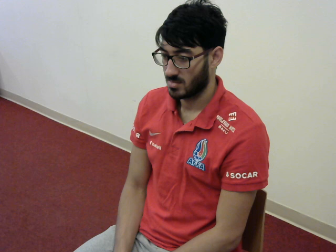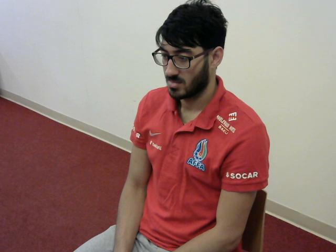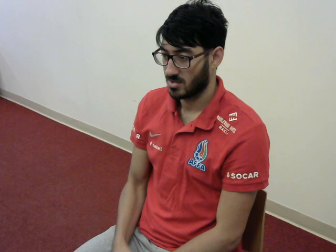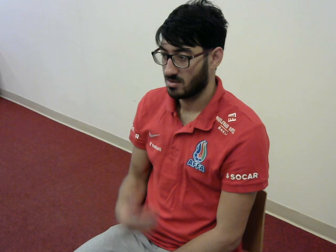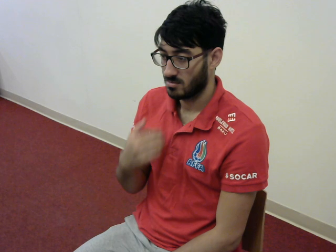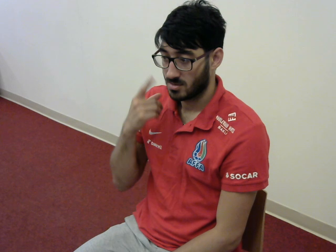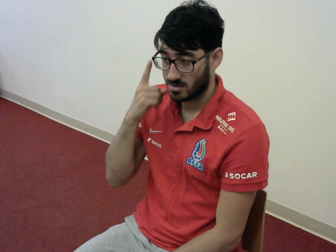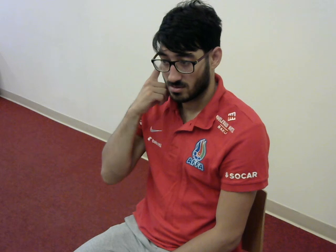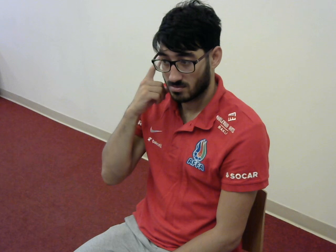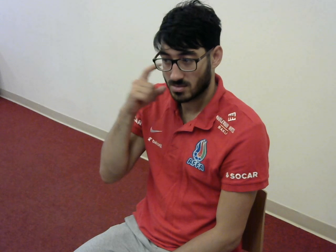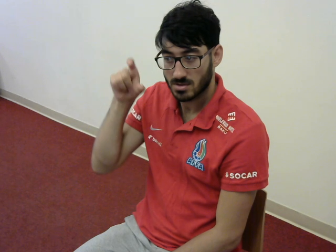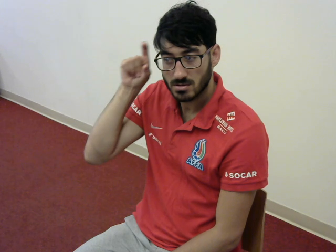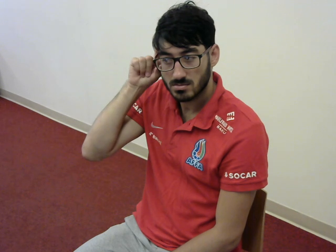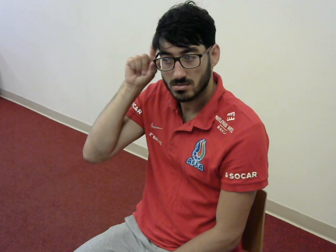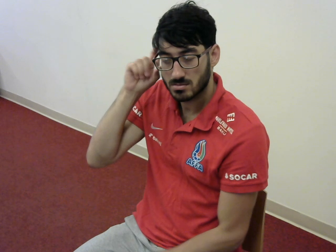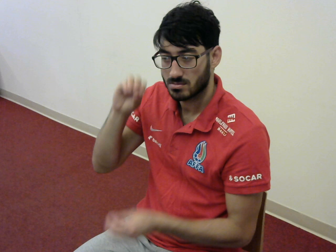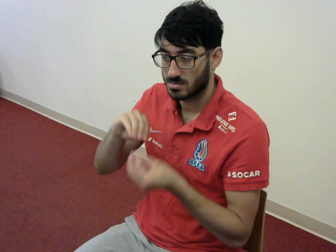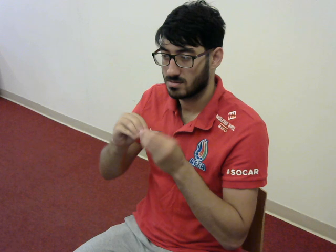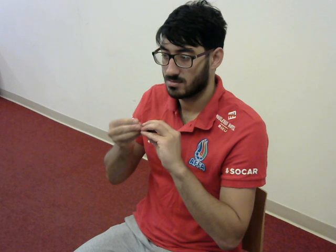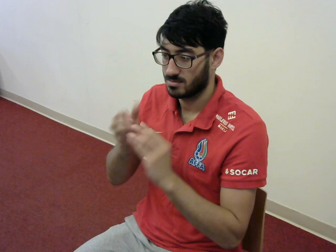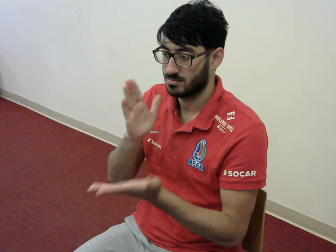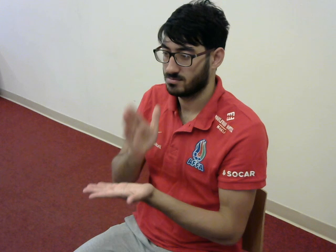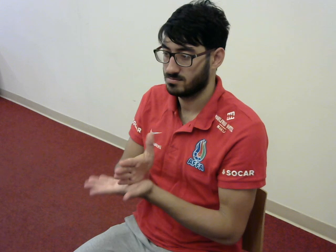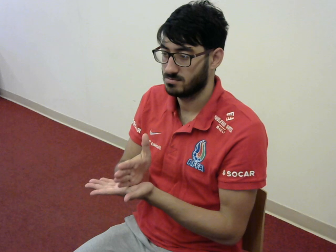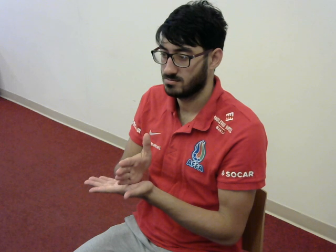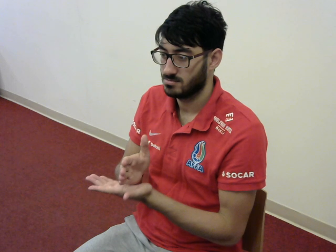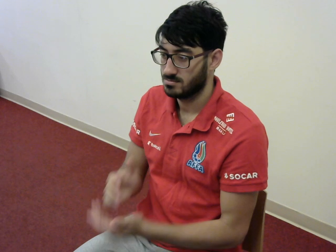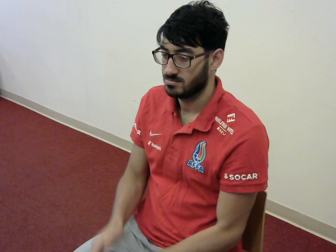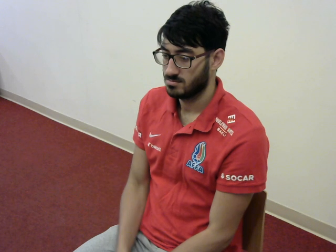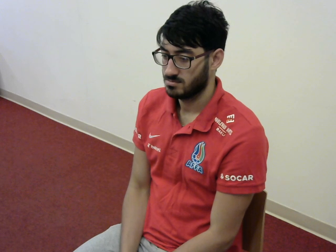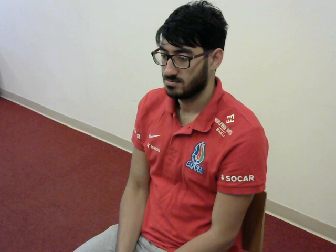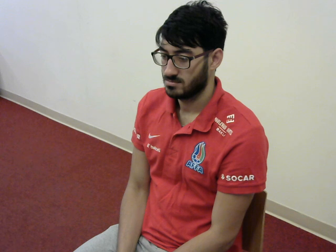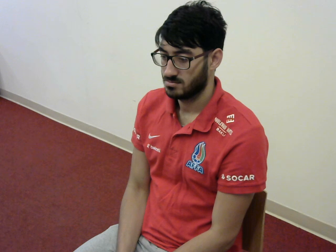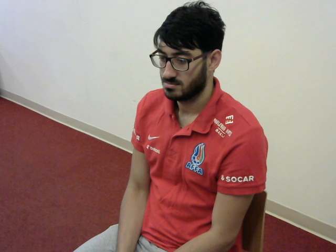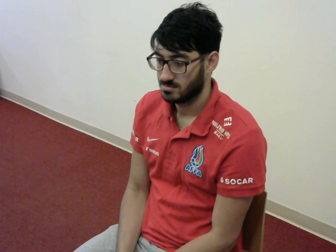Eşitmə aparatımın nasazlığı var